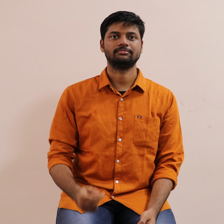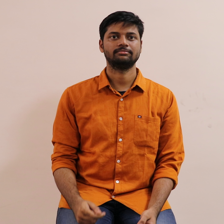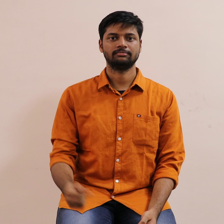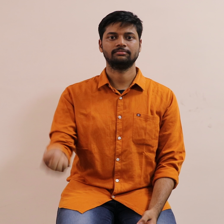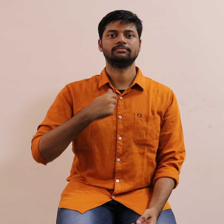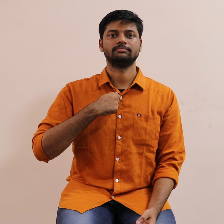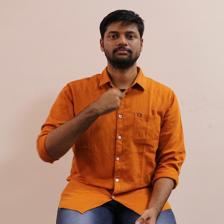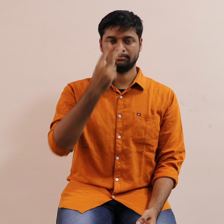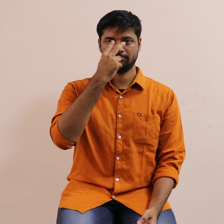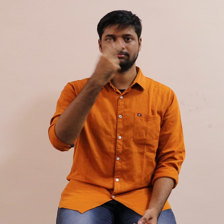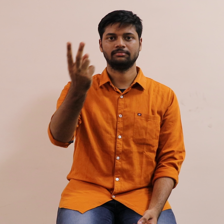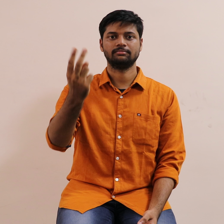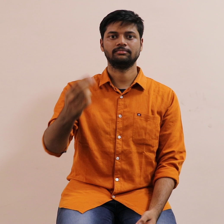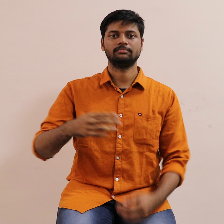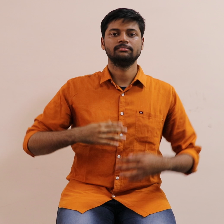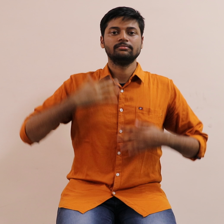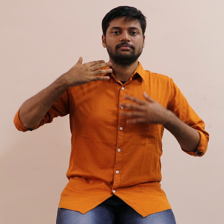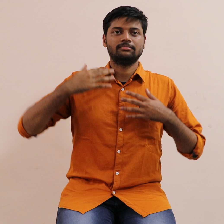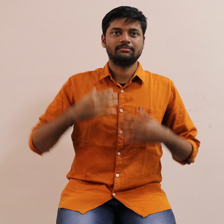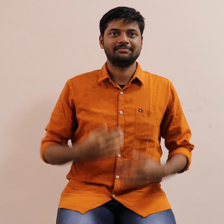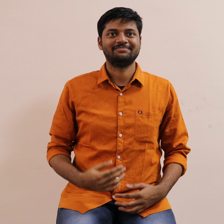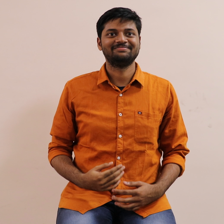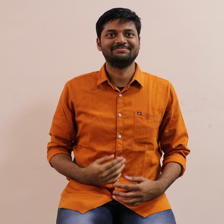i am really grateful